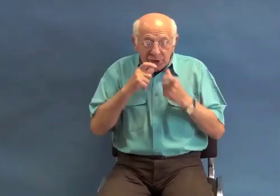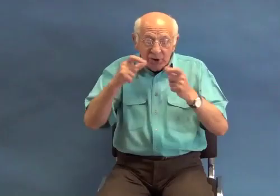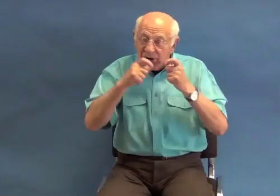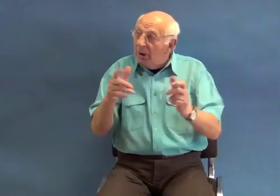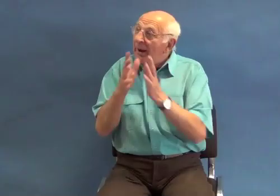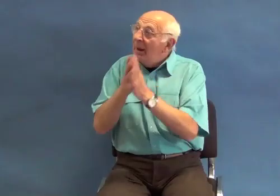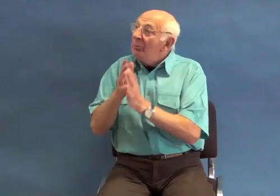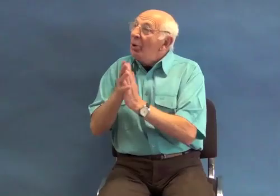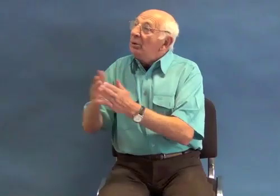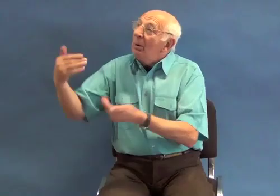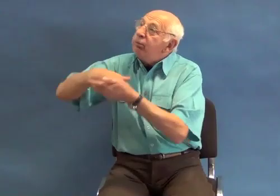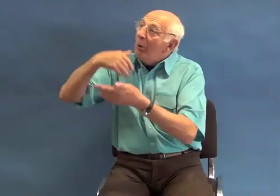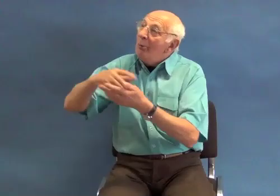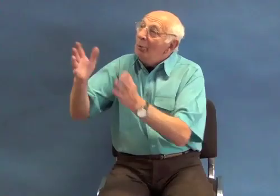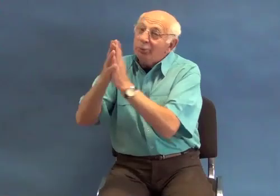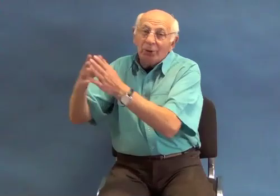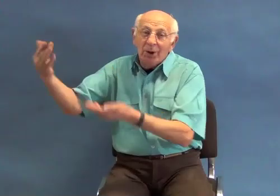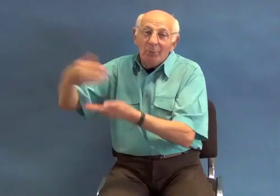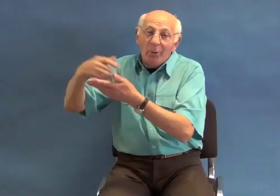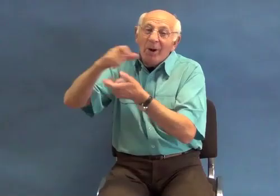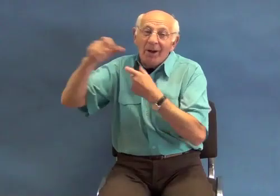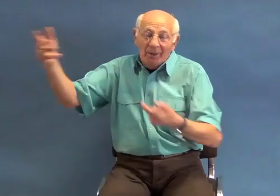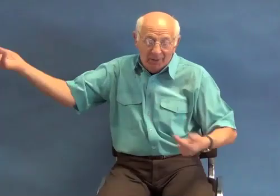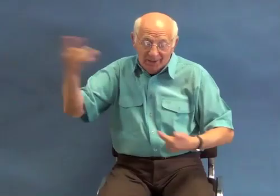Krzyczeć o pomoc, prosić o pomoc.